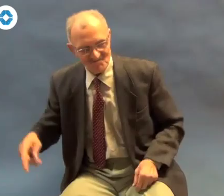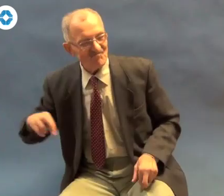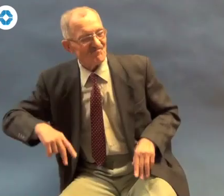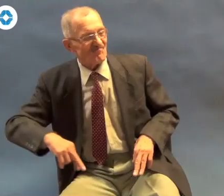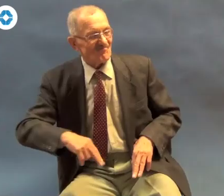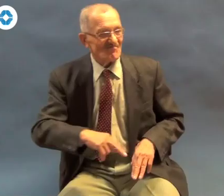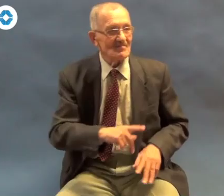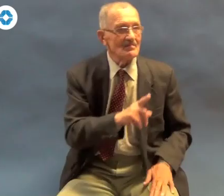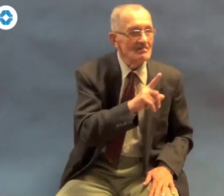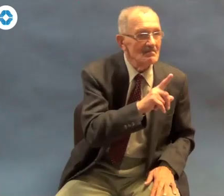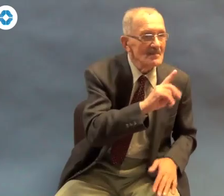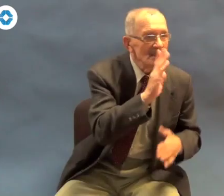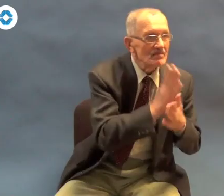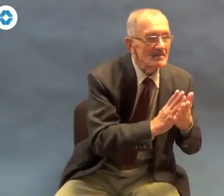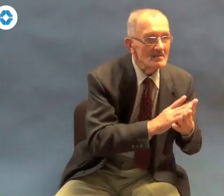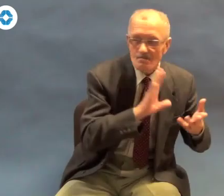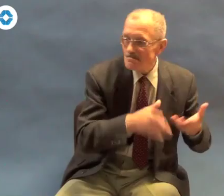Policjant idzie, zauważa rozbite okno i odwraca się w miejsce, gdzie widział małego.